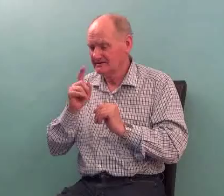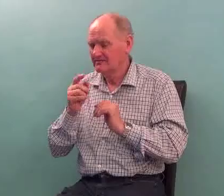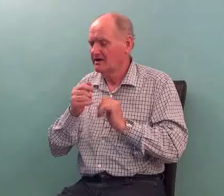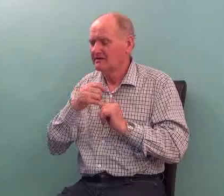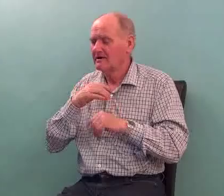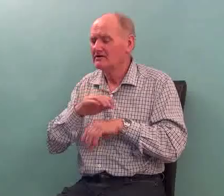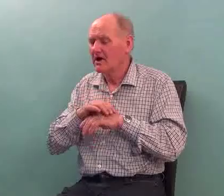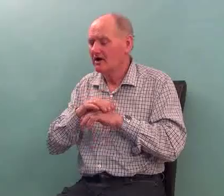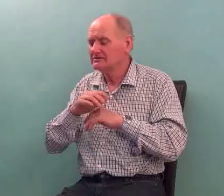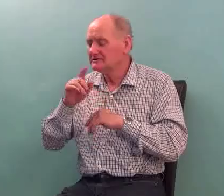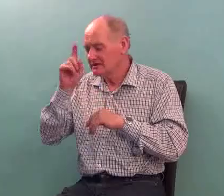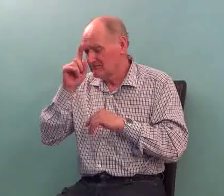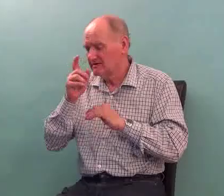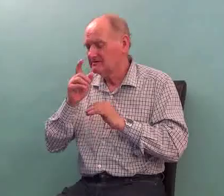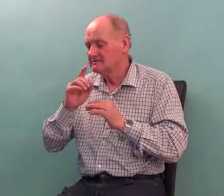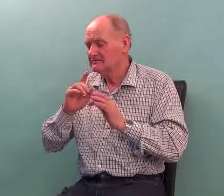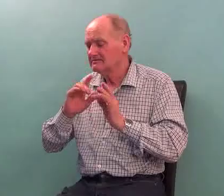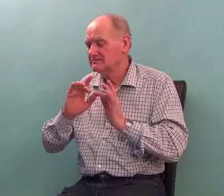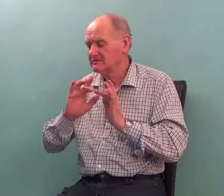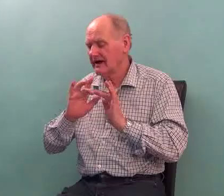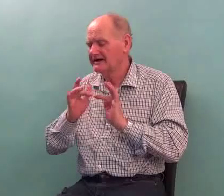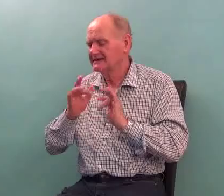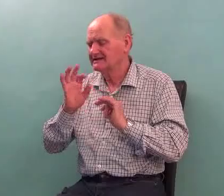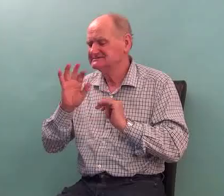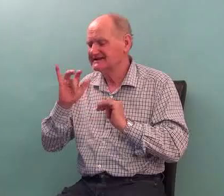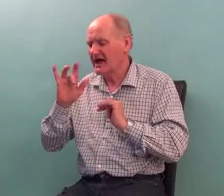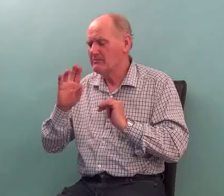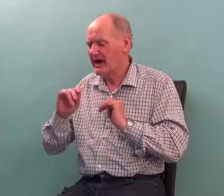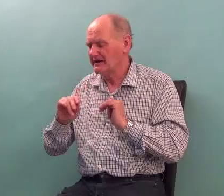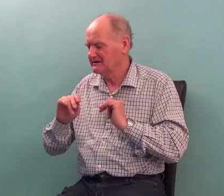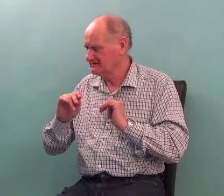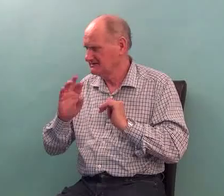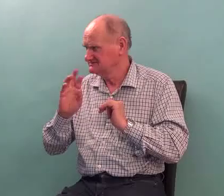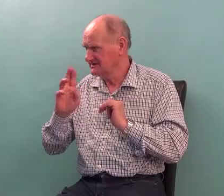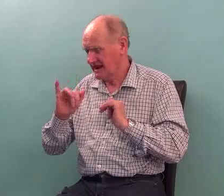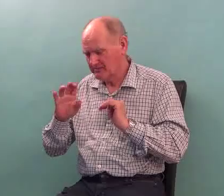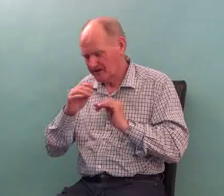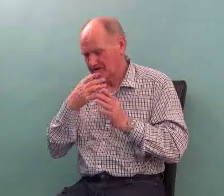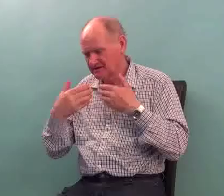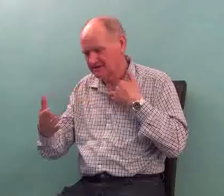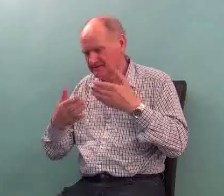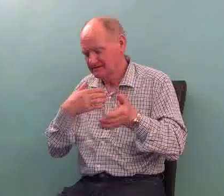Ja rozmawiam z kolegą z Niemiec przez internet, Skype.